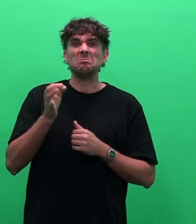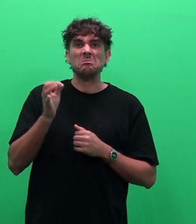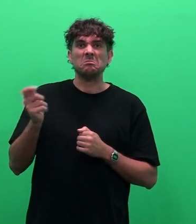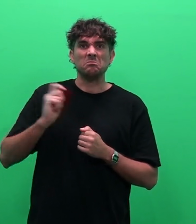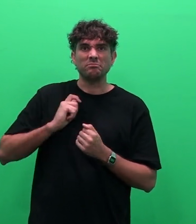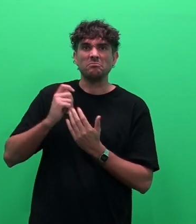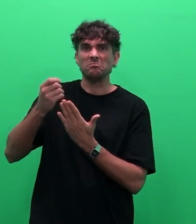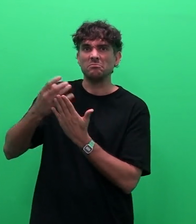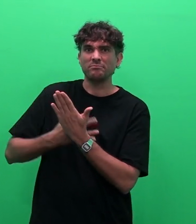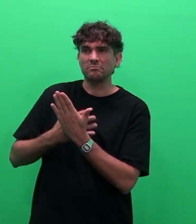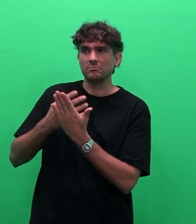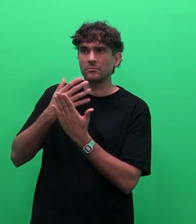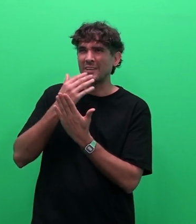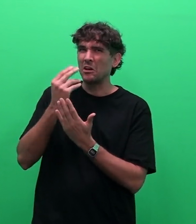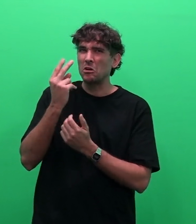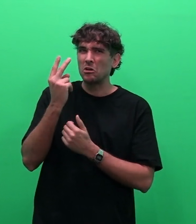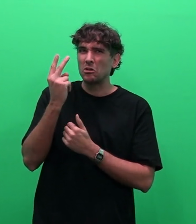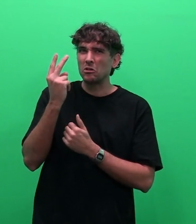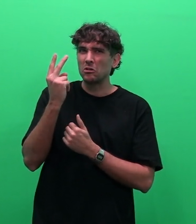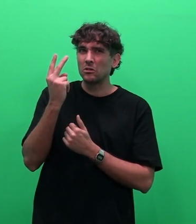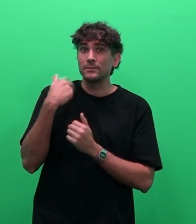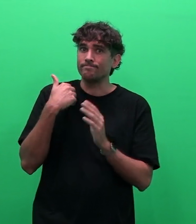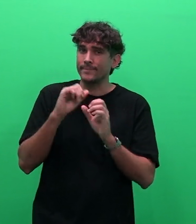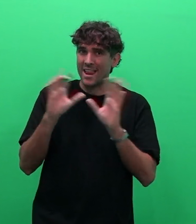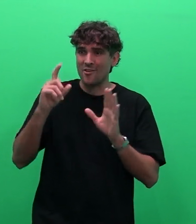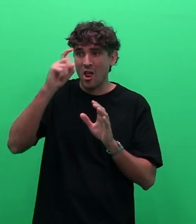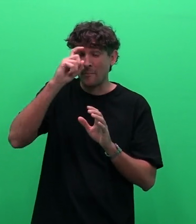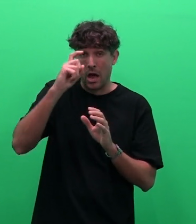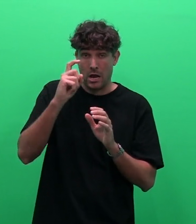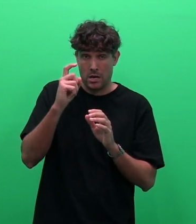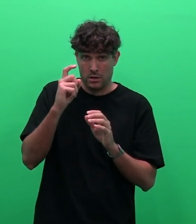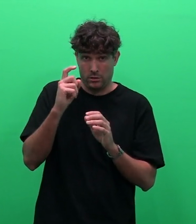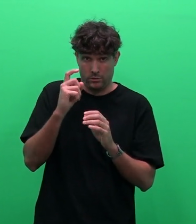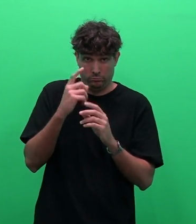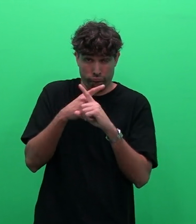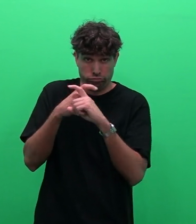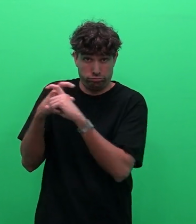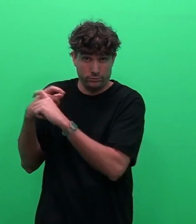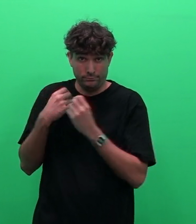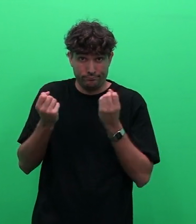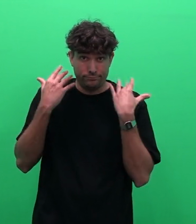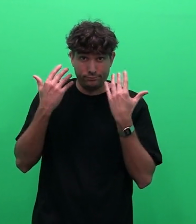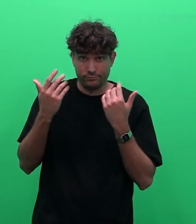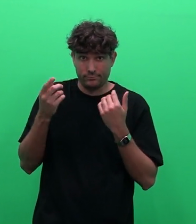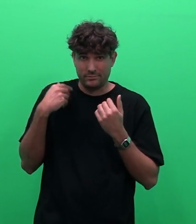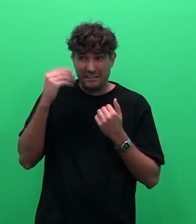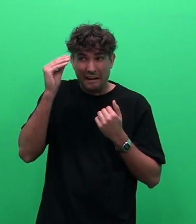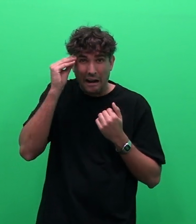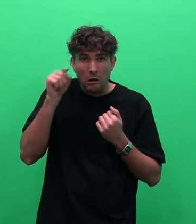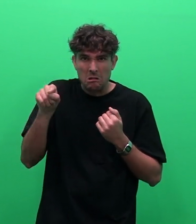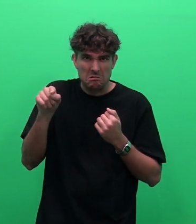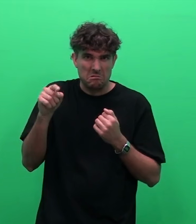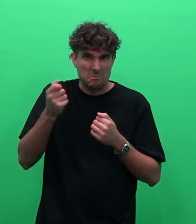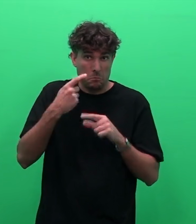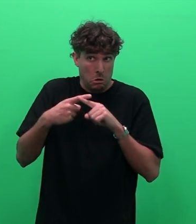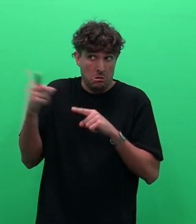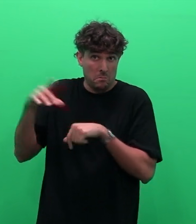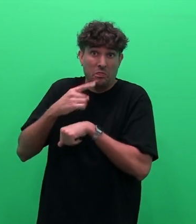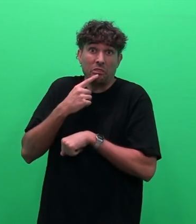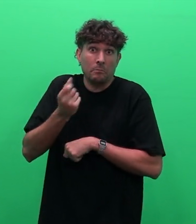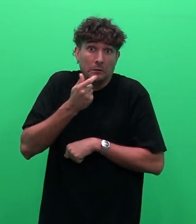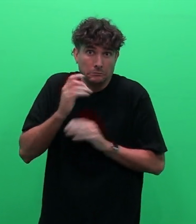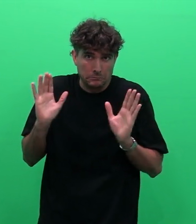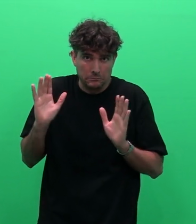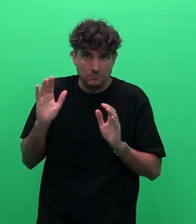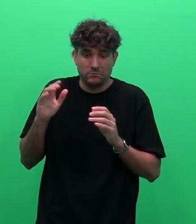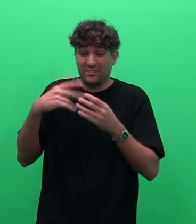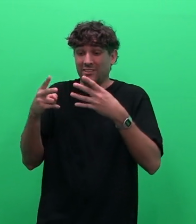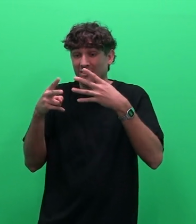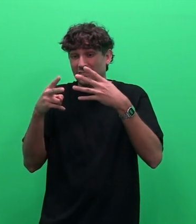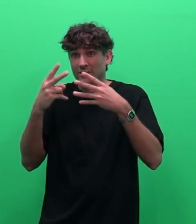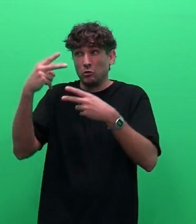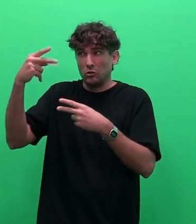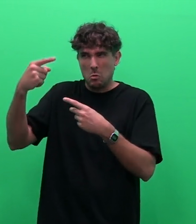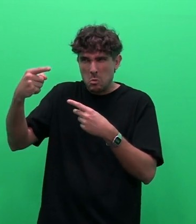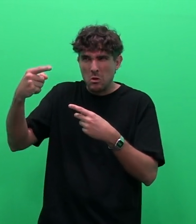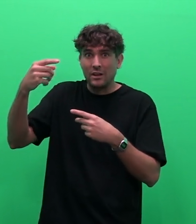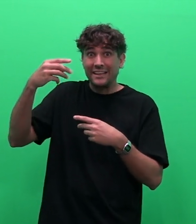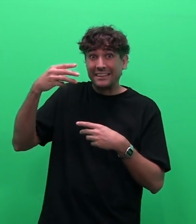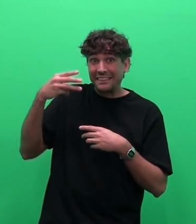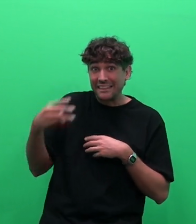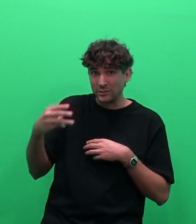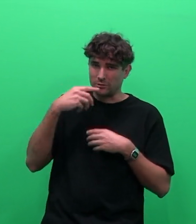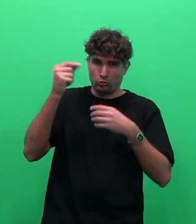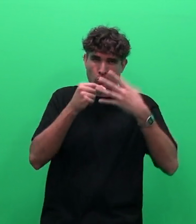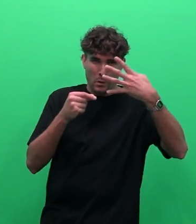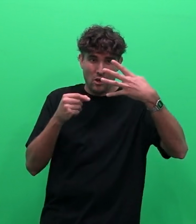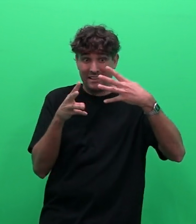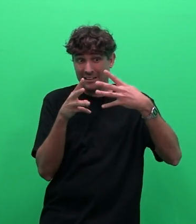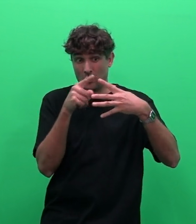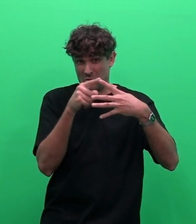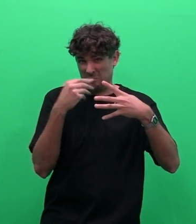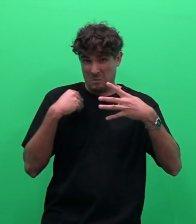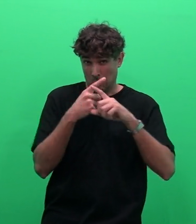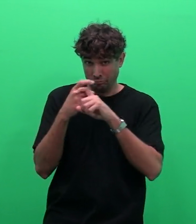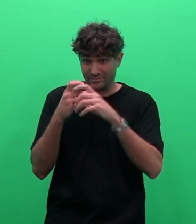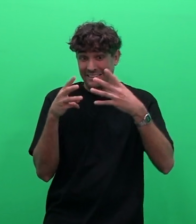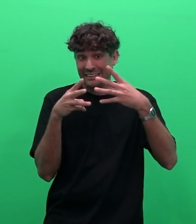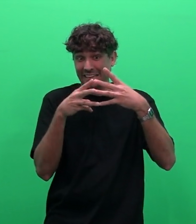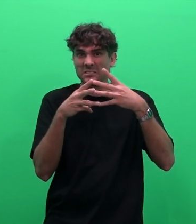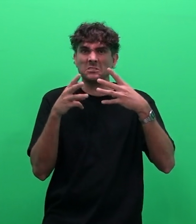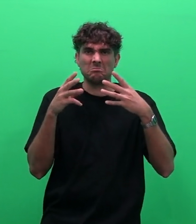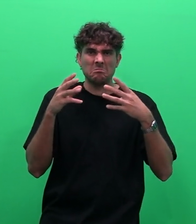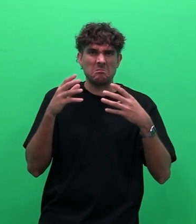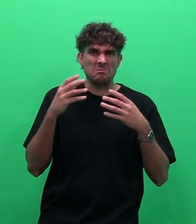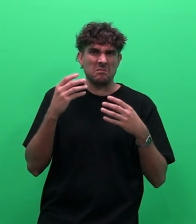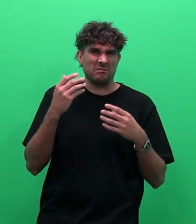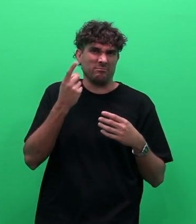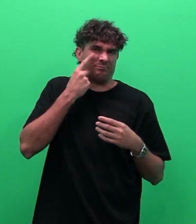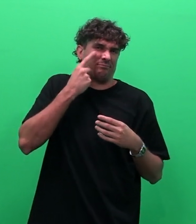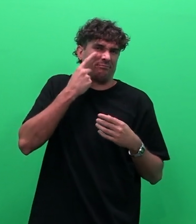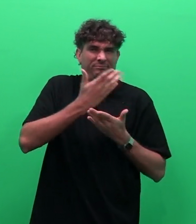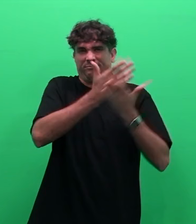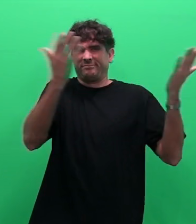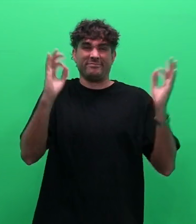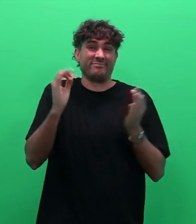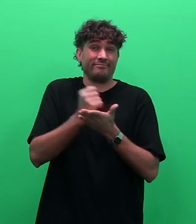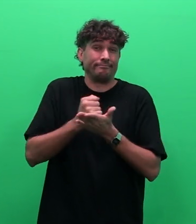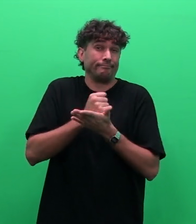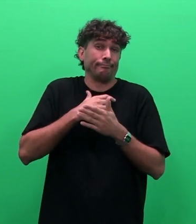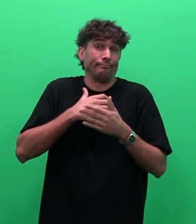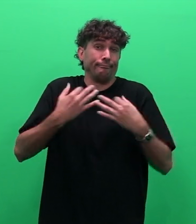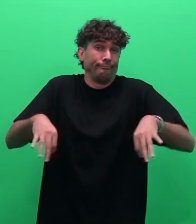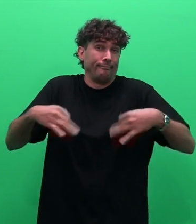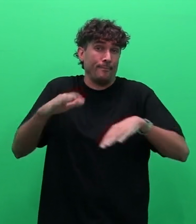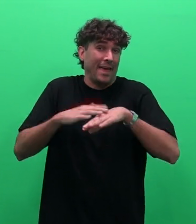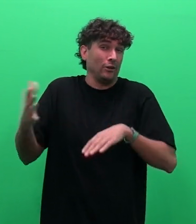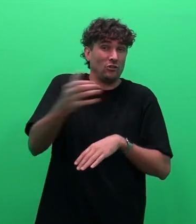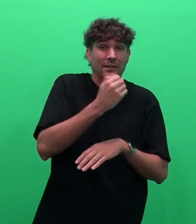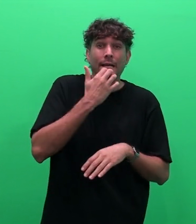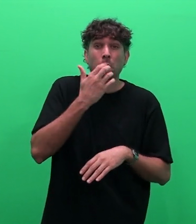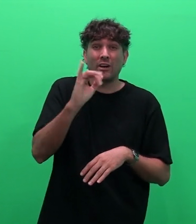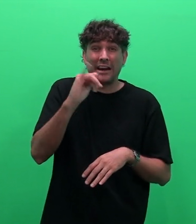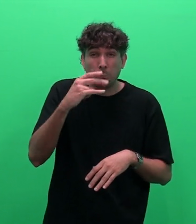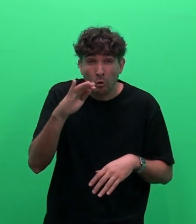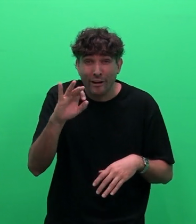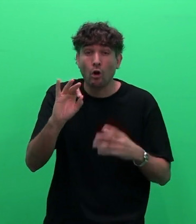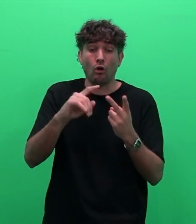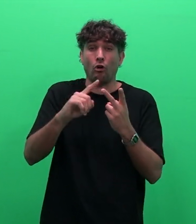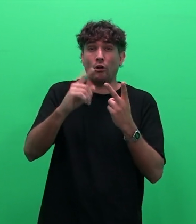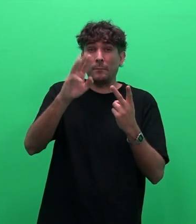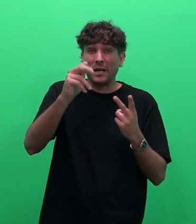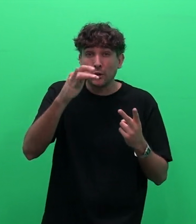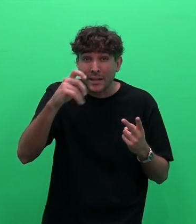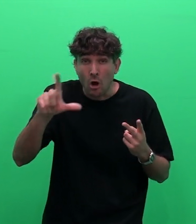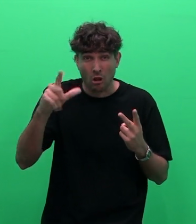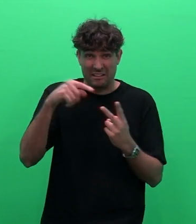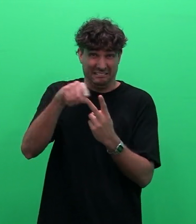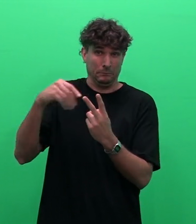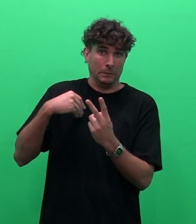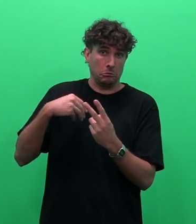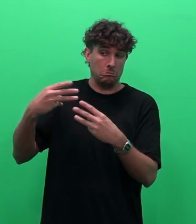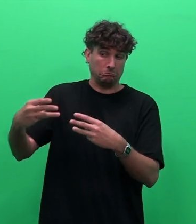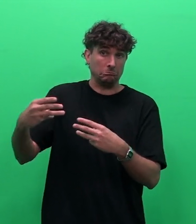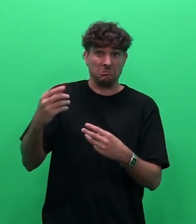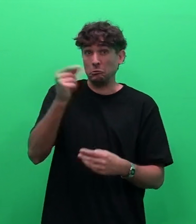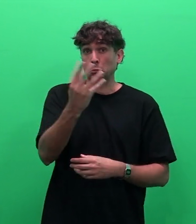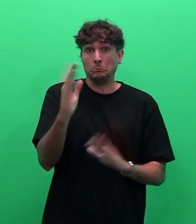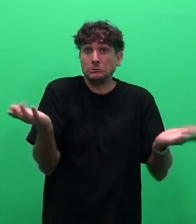Sí, m'han receptat diferents coses, em sembla que dues, no ho tinc clar, perquè el nom és estrany i no l'entenc, però crec que són pastilles, perquè el metge va dir que eren pastilles, crec que una de les coses eren pastilles, només una. En total eren quatre coses, la primera eren les pastilles que t'he dit, i les altres tres són medicaments que tots coneixem, com l'ibuprofeno, el paracetamol i un altre. En total són quatre i prou.